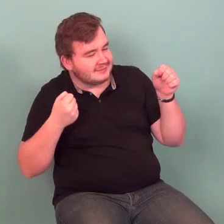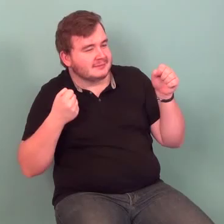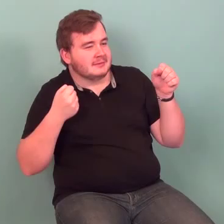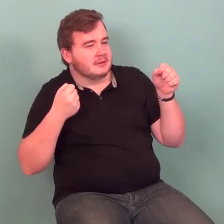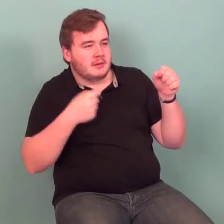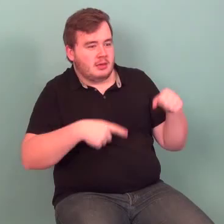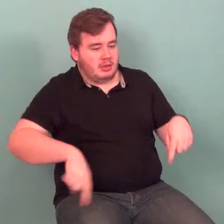Boi się.